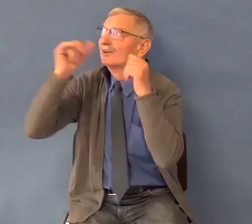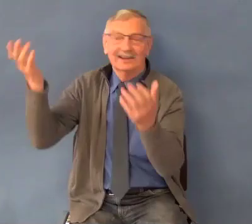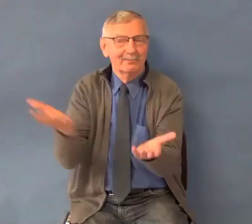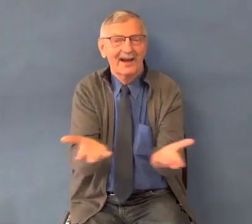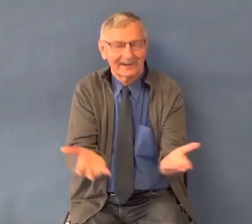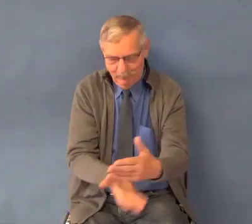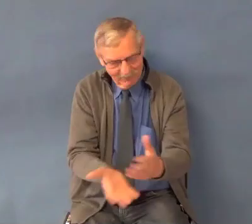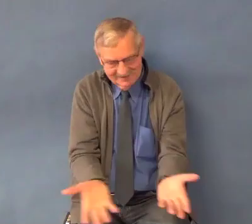Nie ma hałasu.